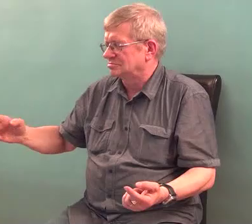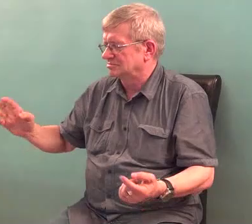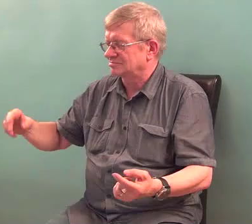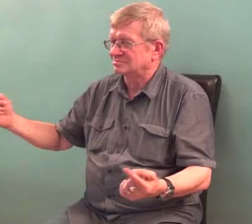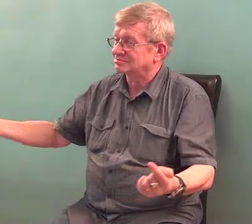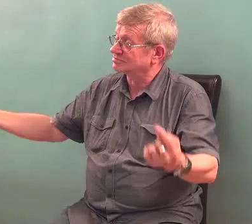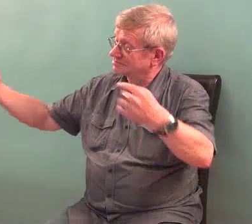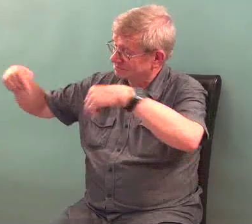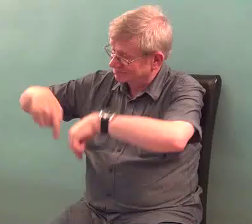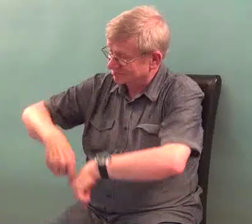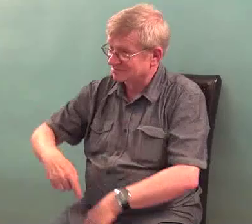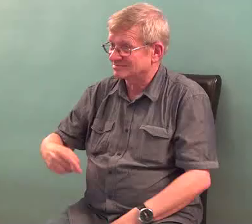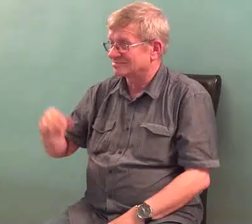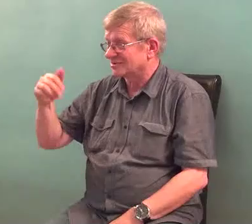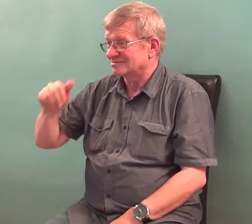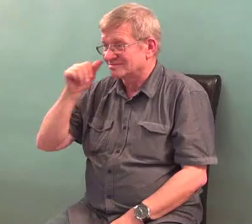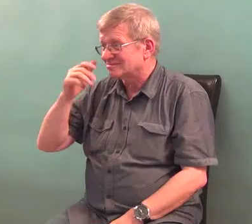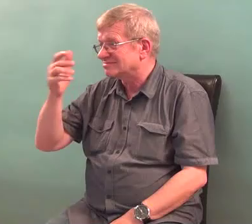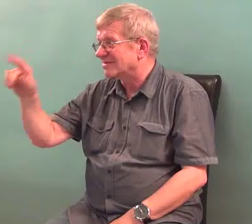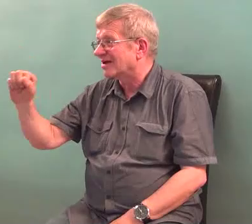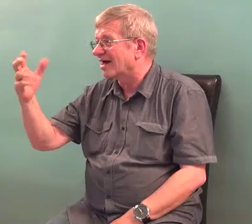Przyjdzie tutaj dziewczyna o imieniu Ania.